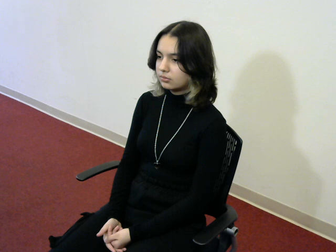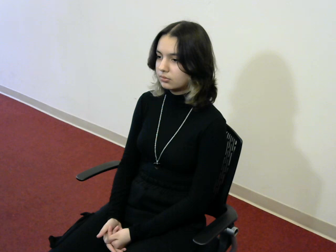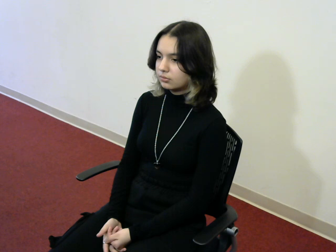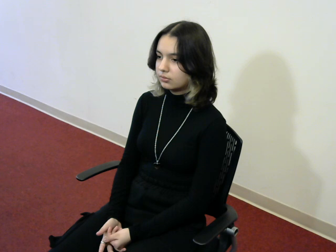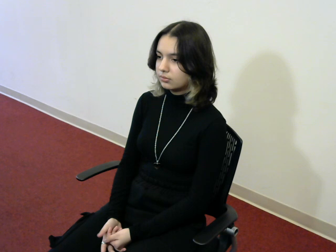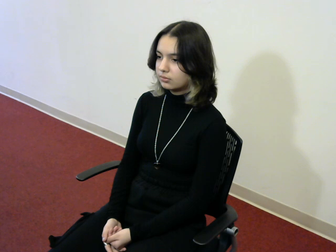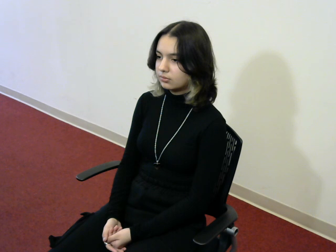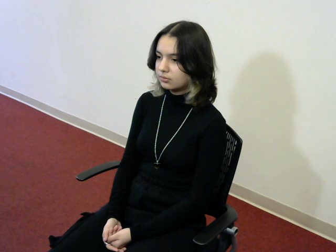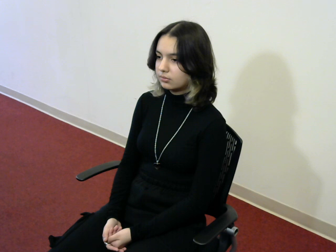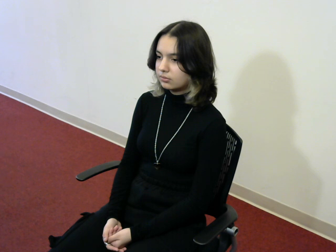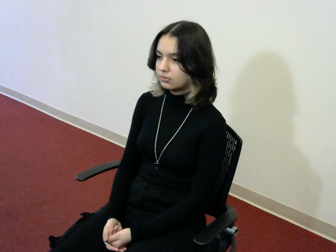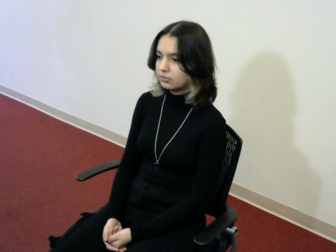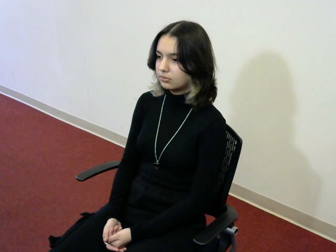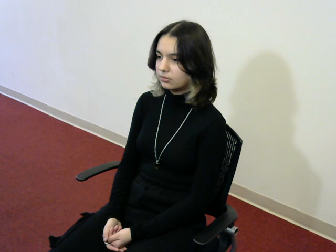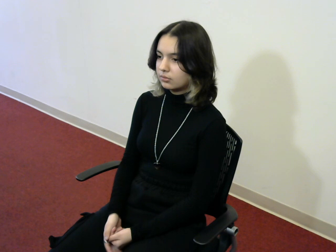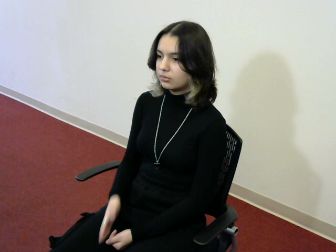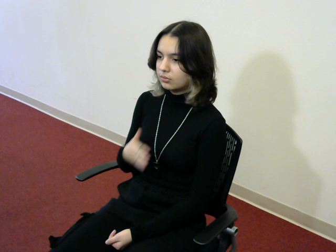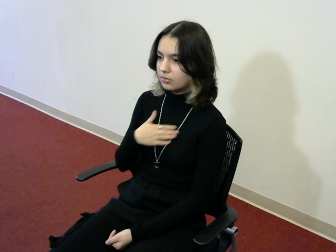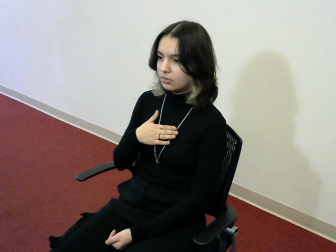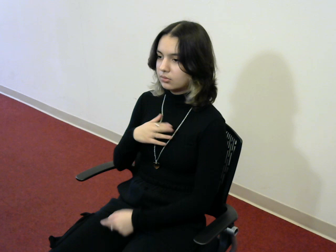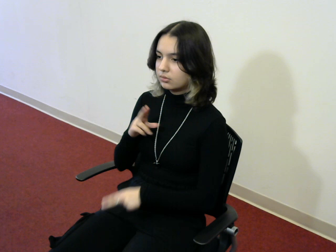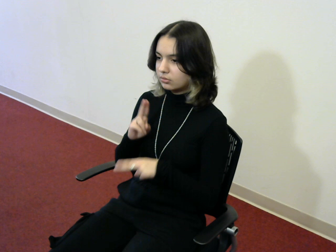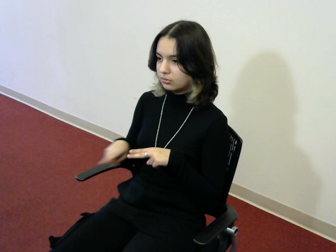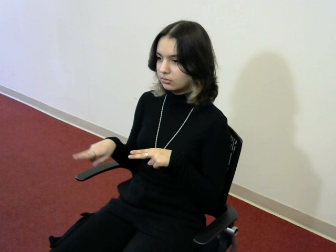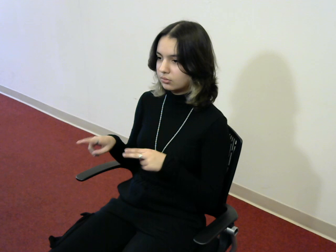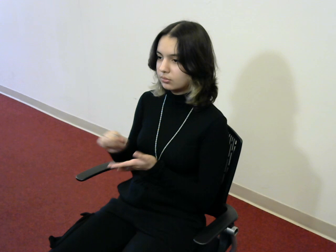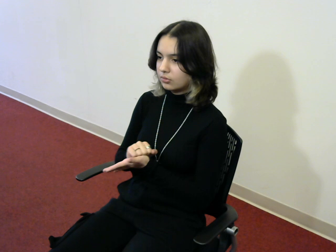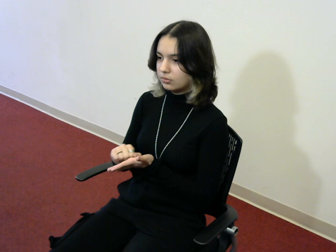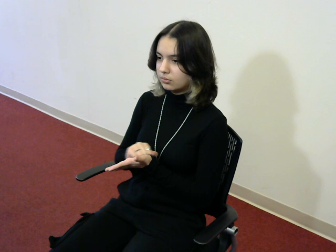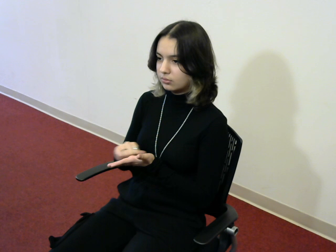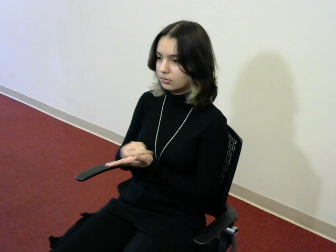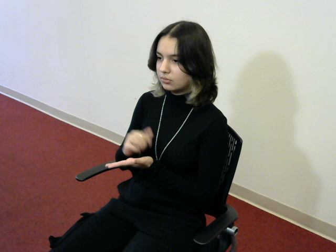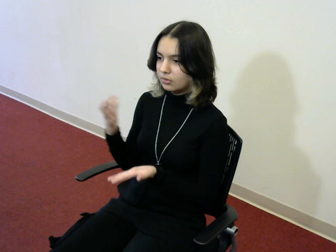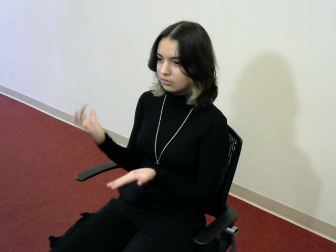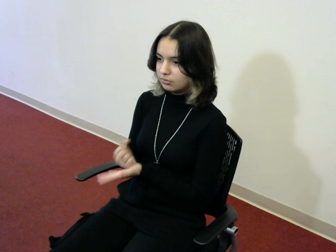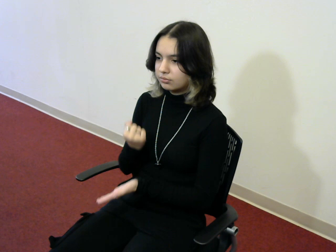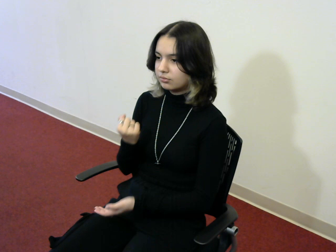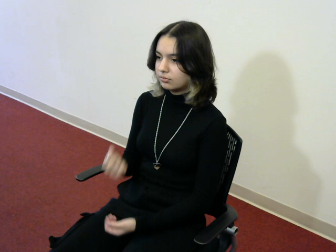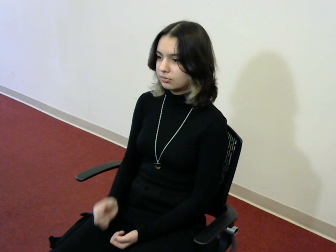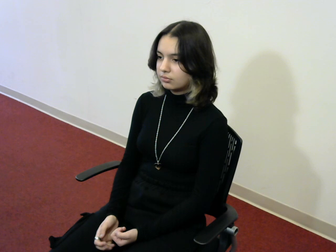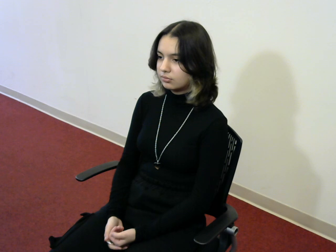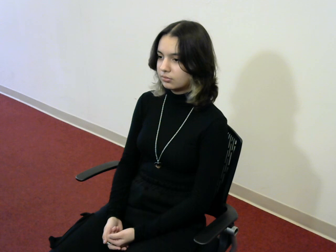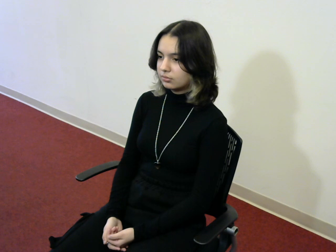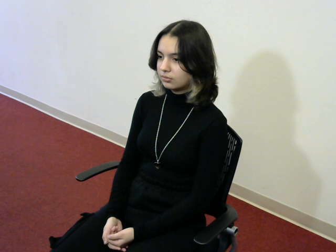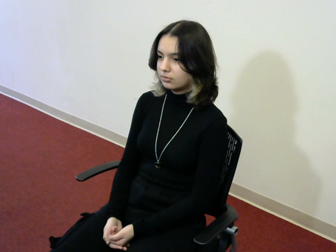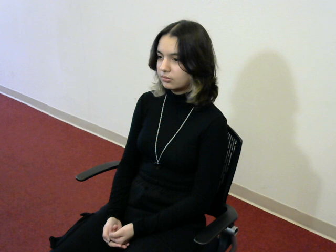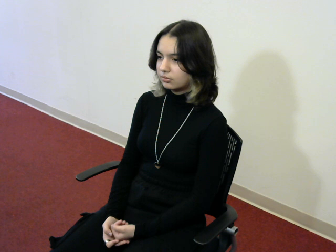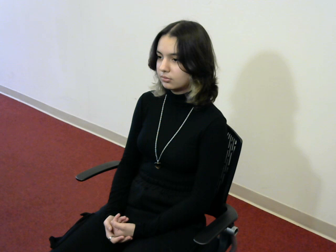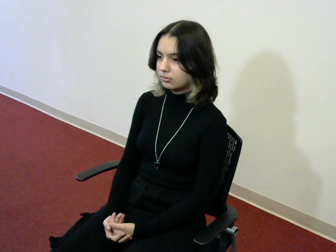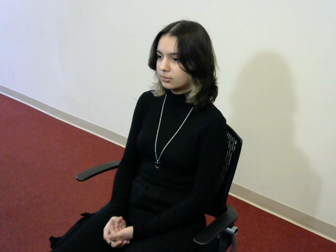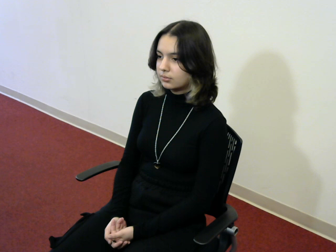Mən itirdiyim sənədi tapmışam